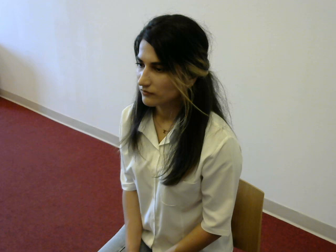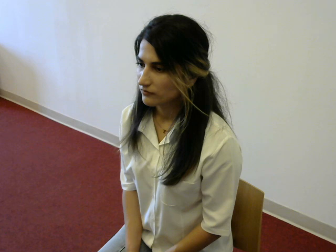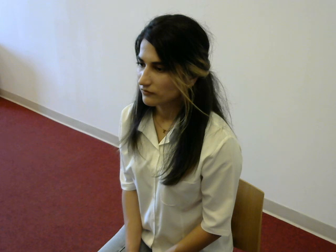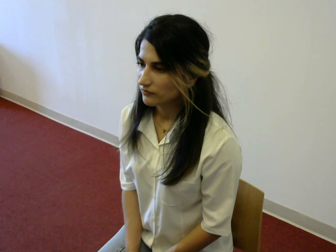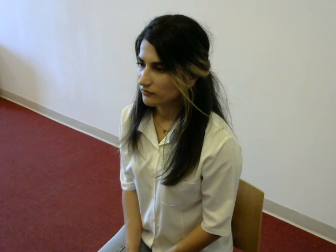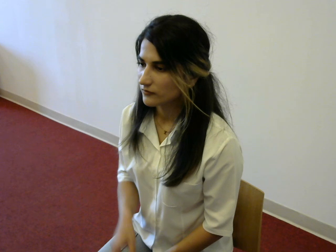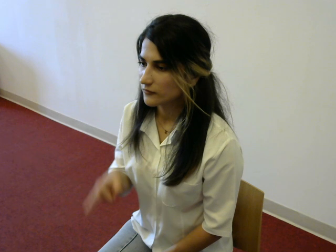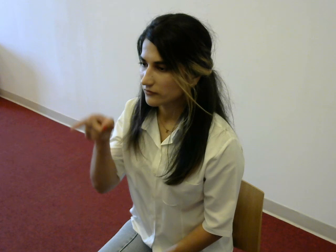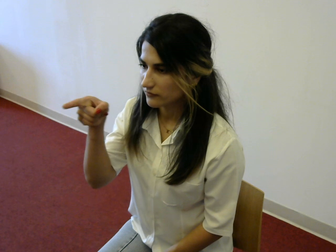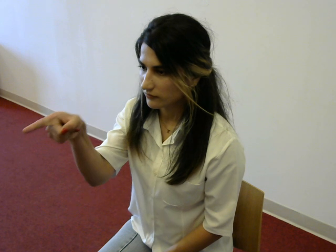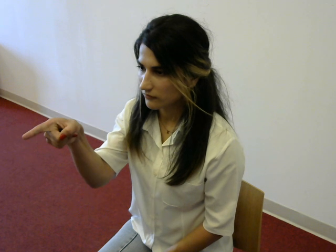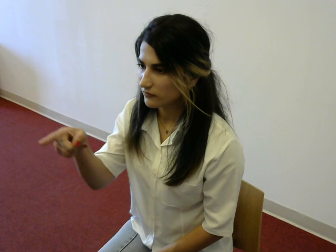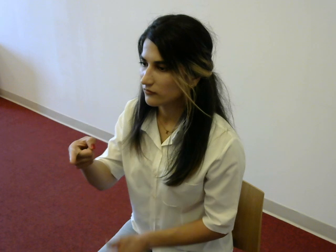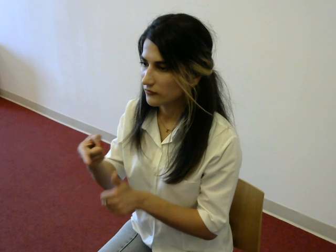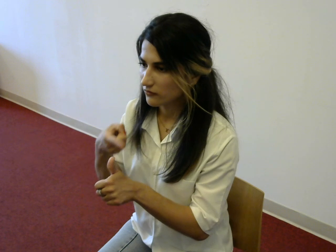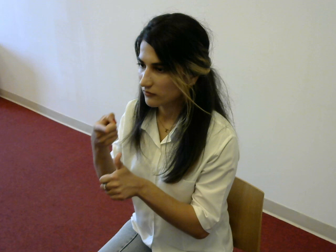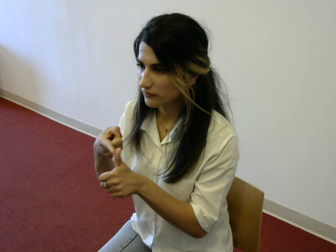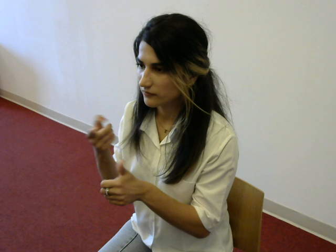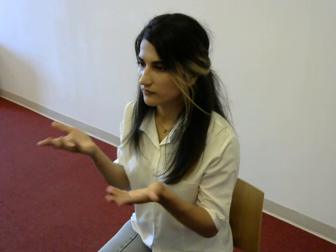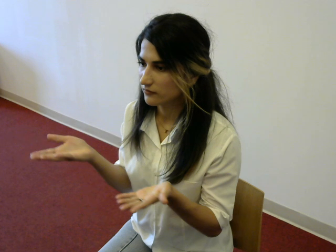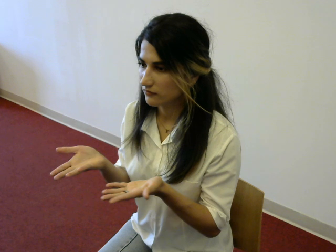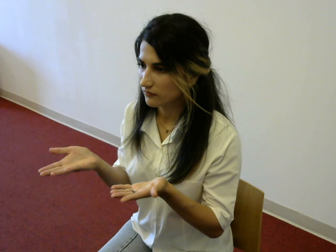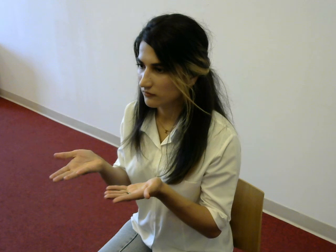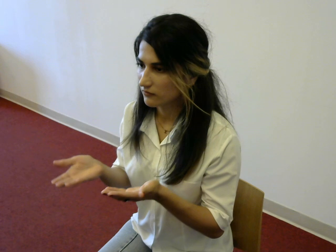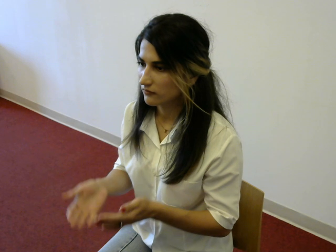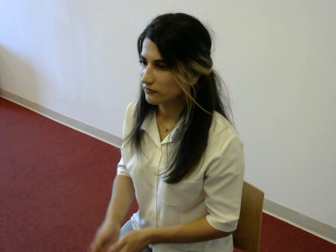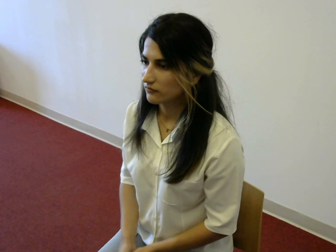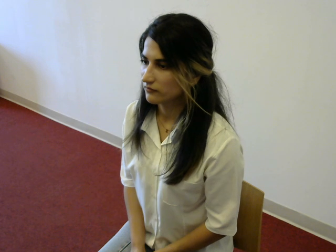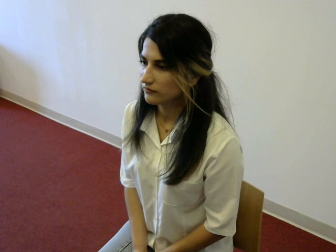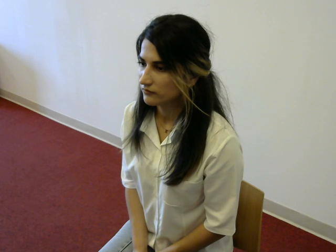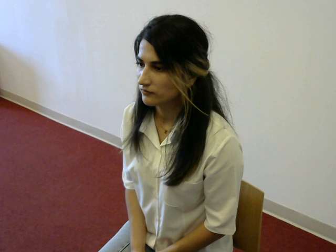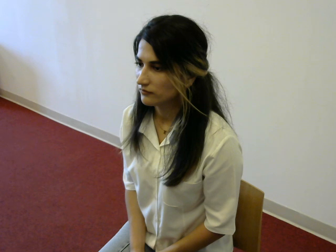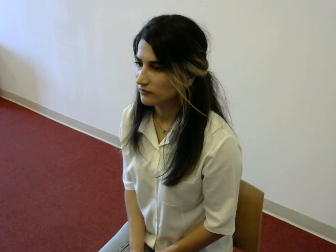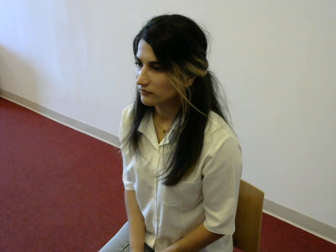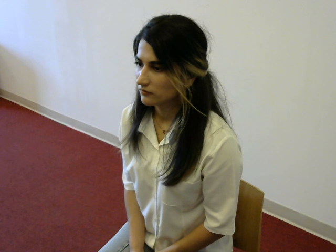Sizin adınız nədir?